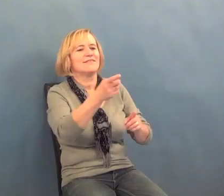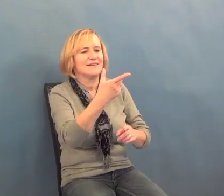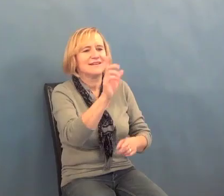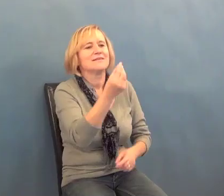Nie wolno.